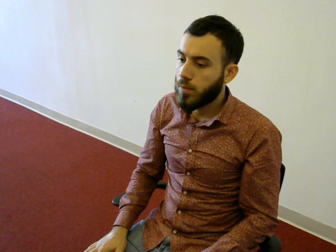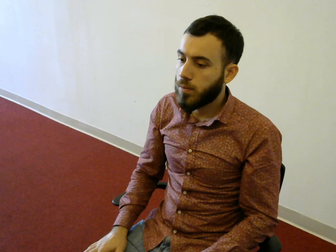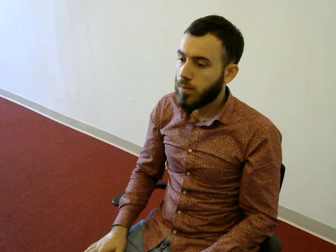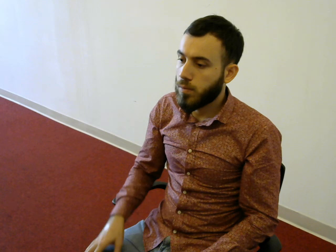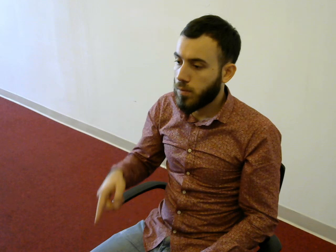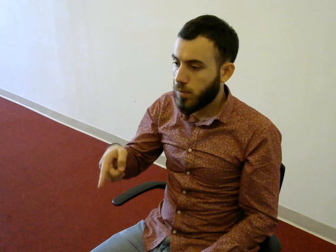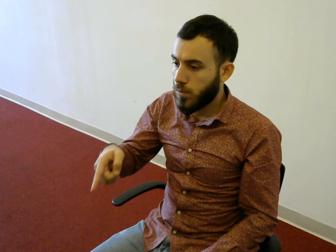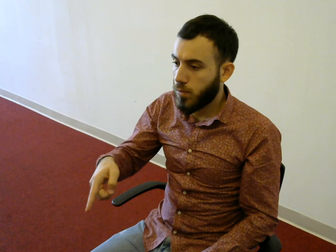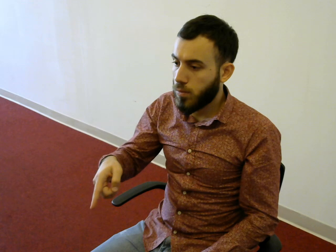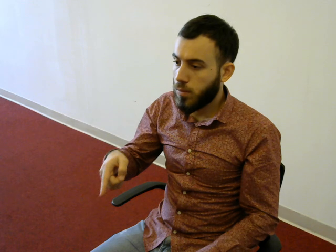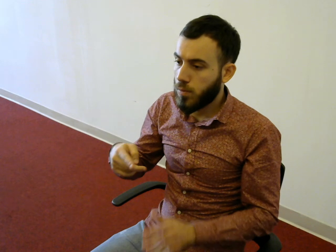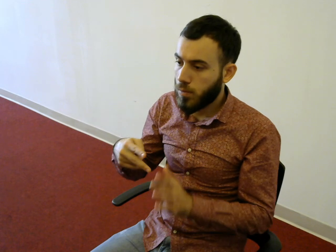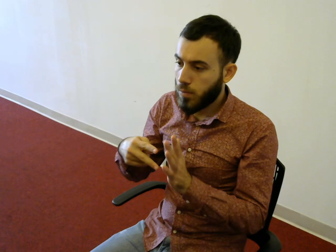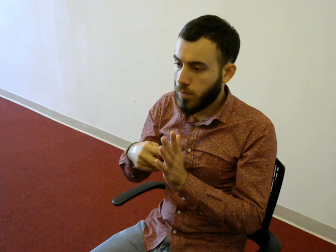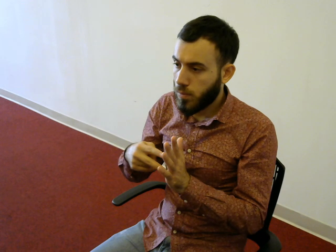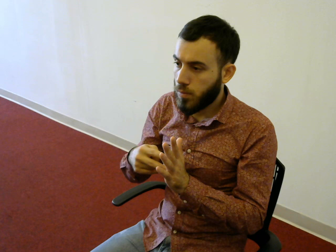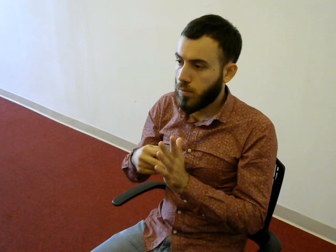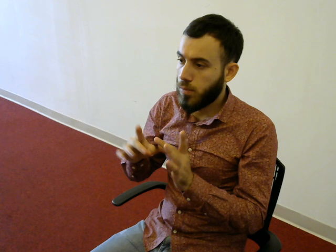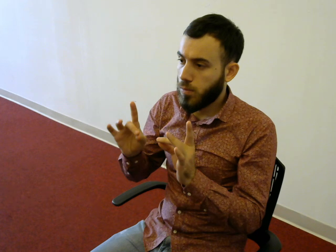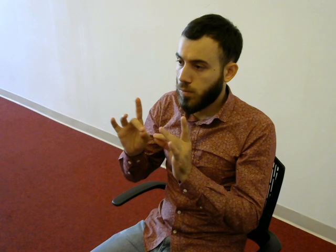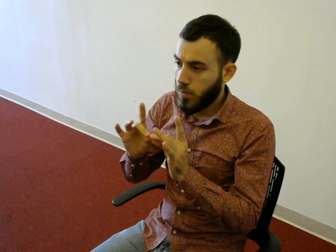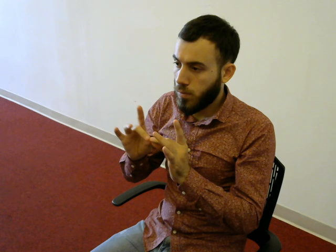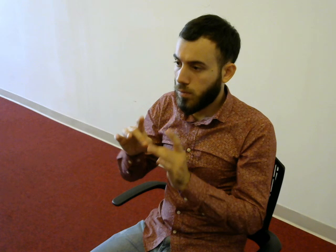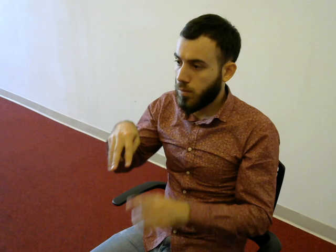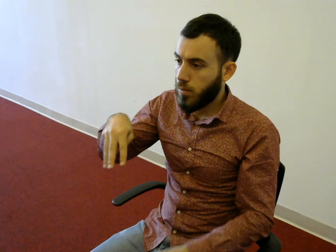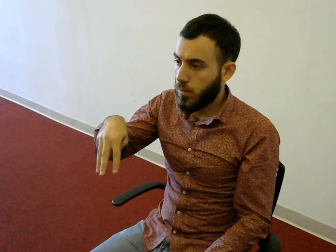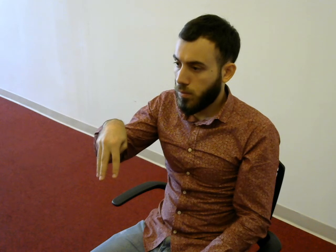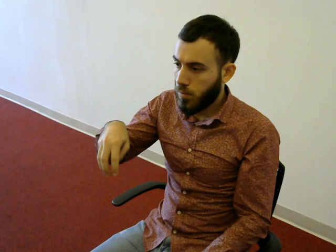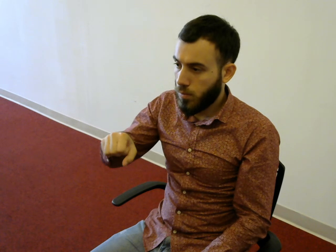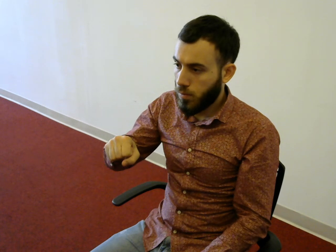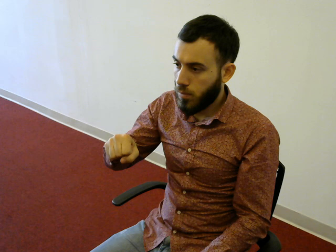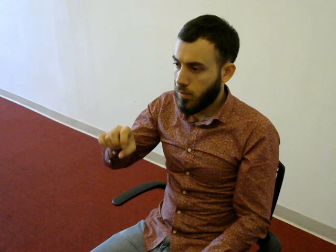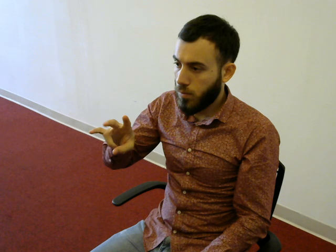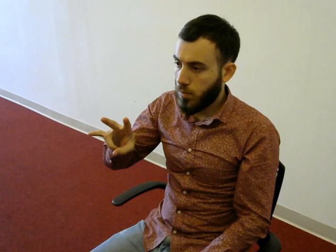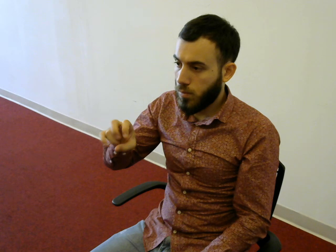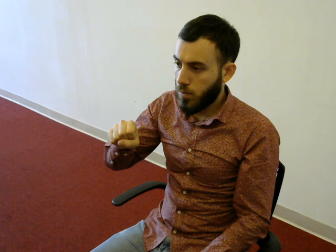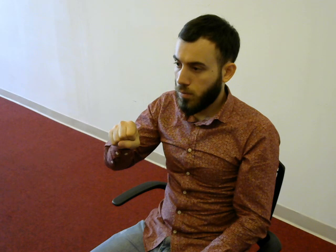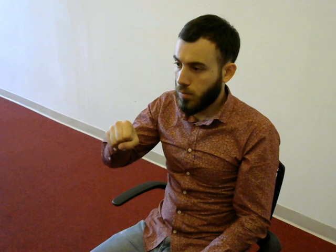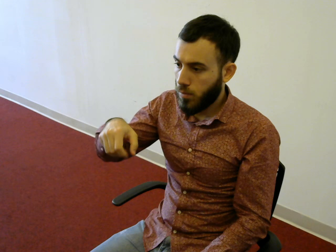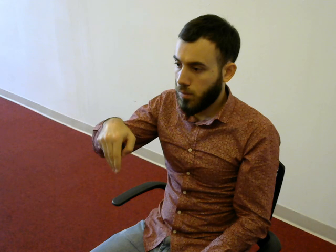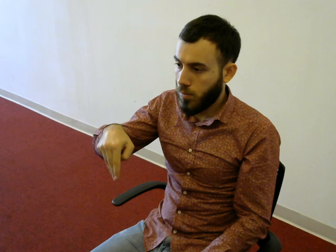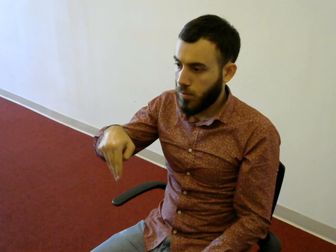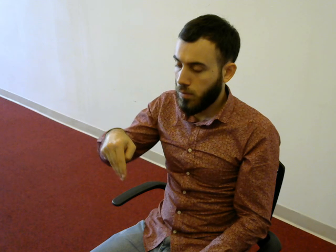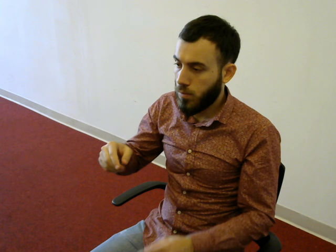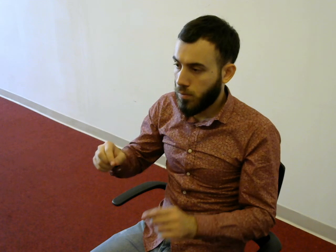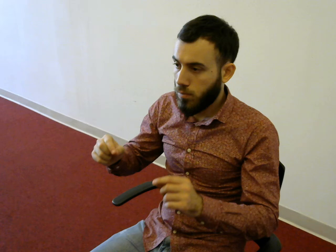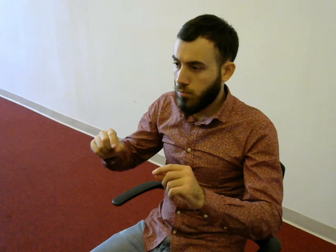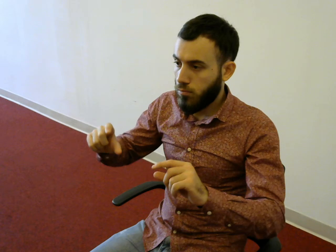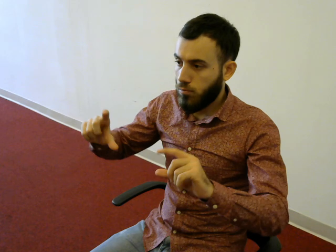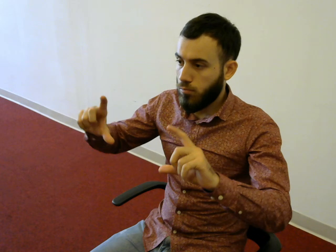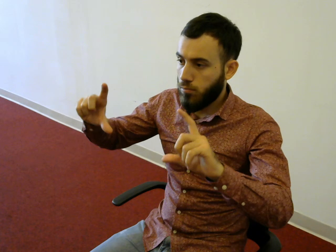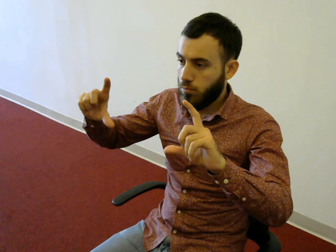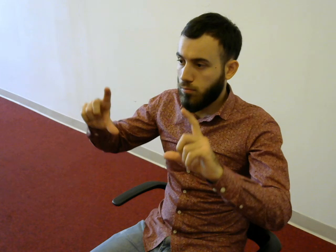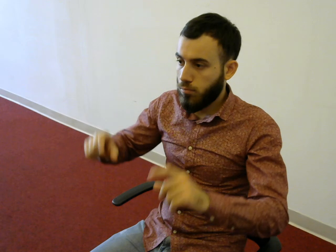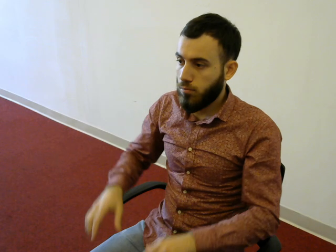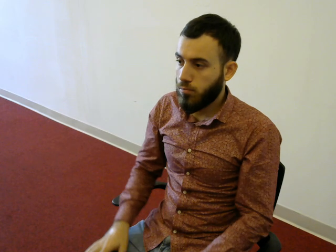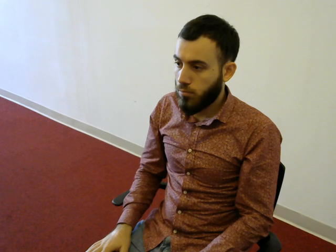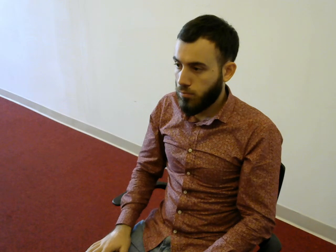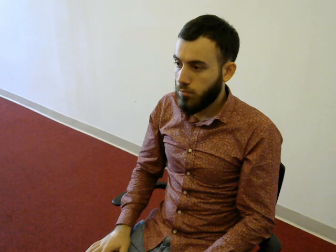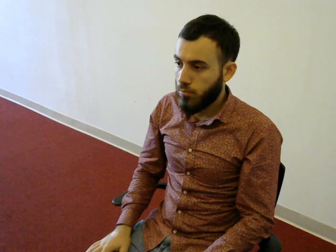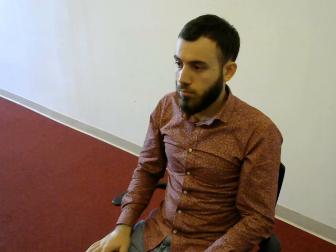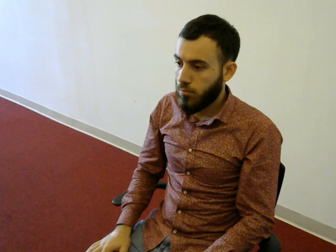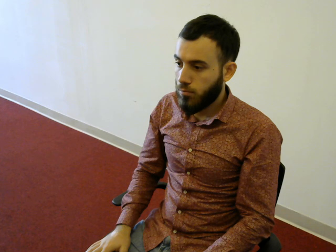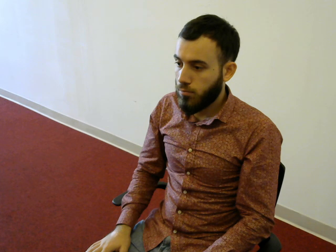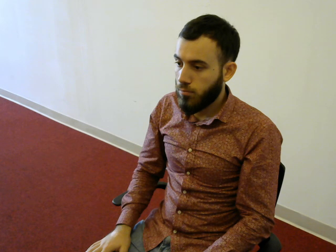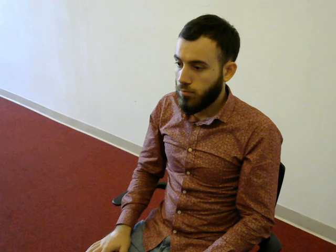Bunun qiyməti 10 manat qalxıb